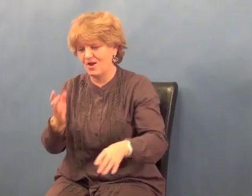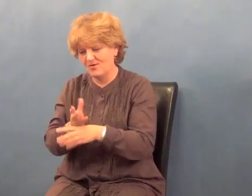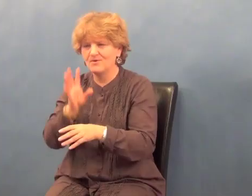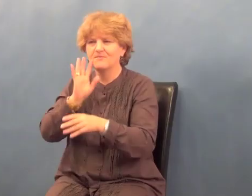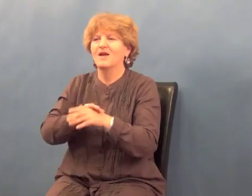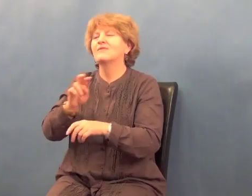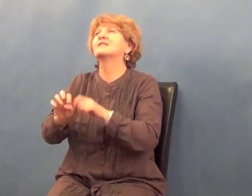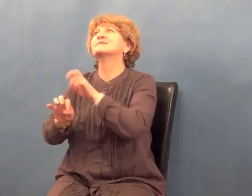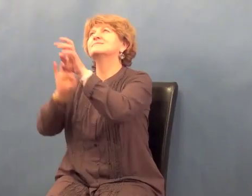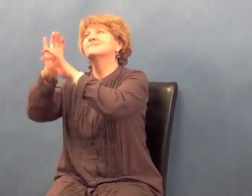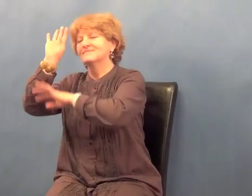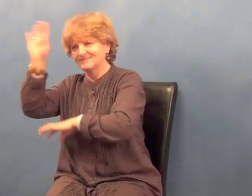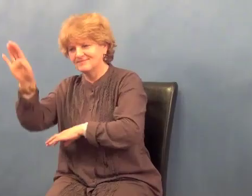Następnie z powrotem wraca na górę, wchodzi po drabinie.